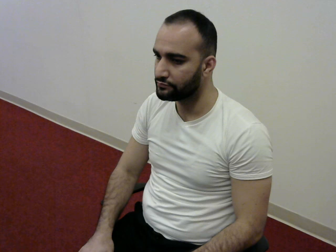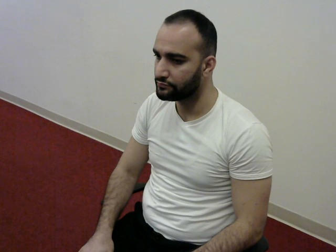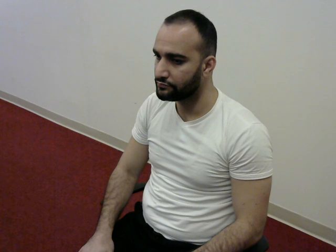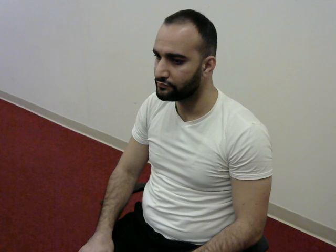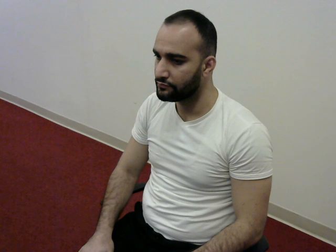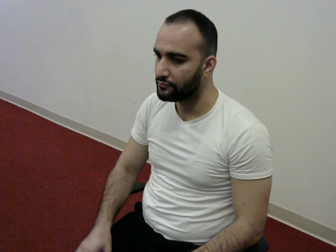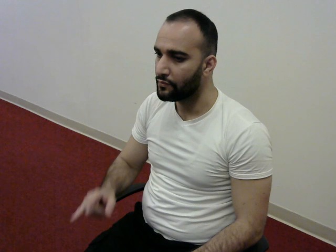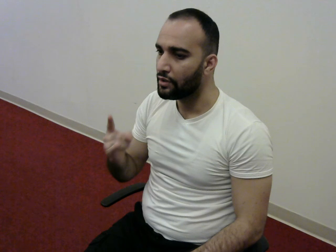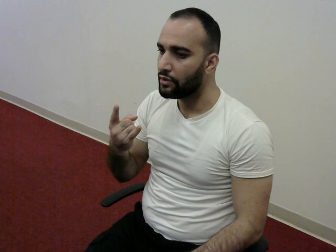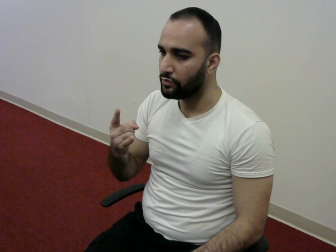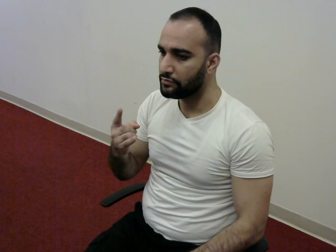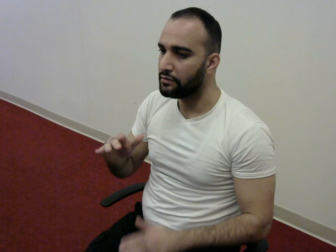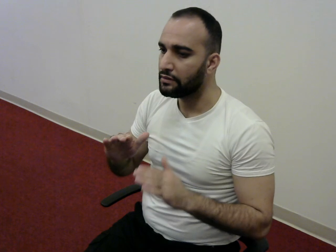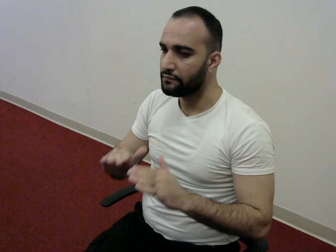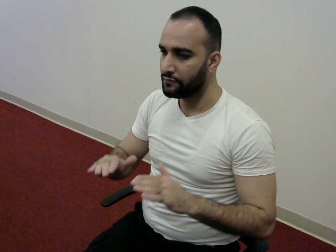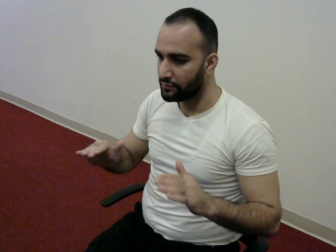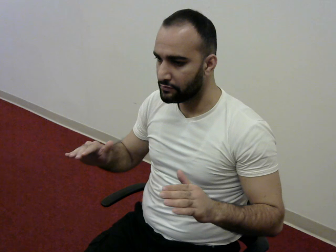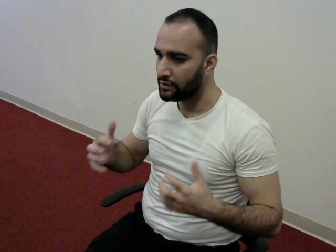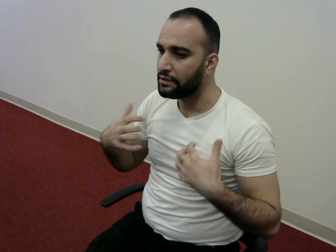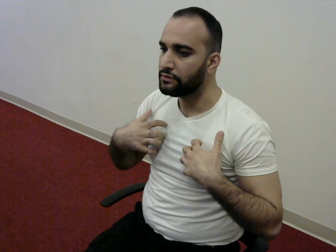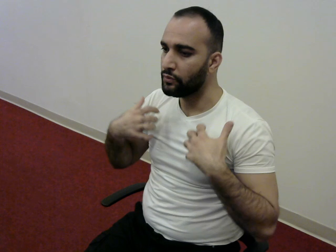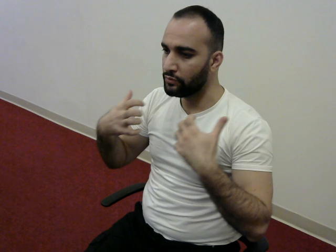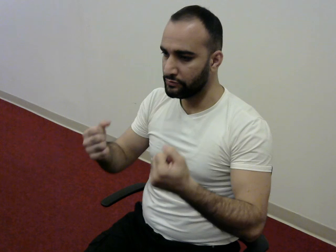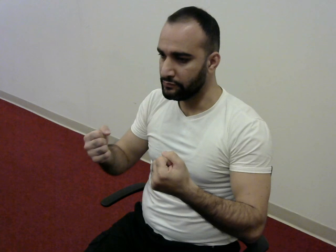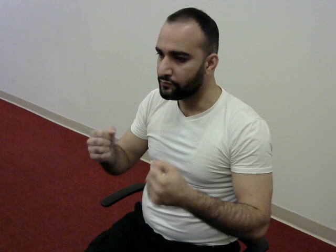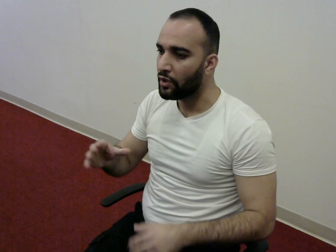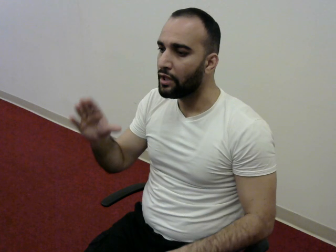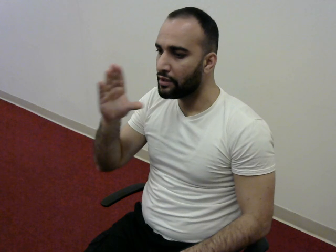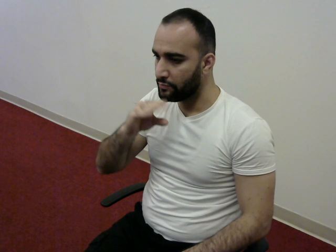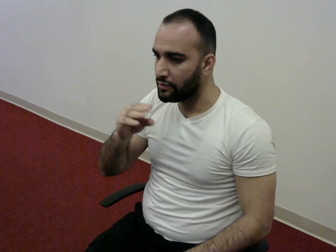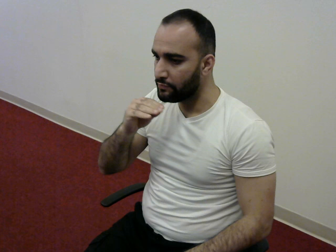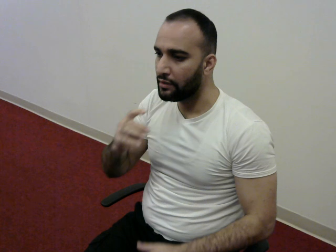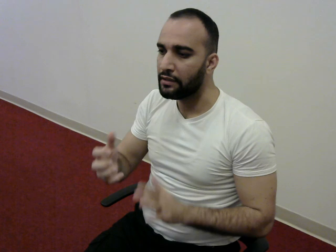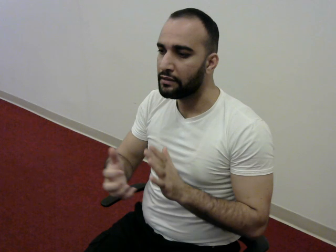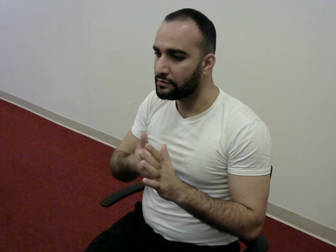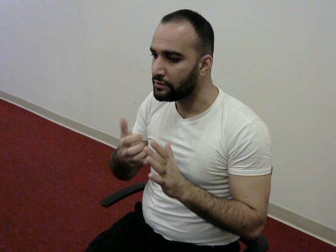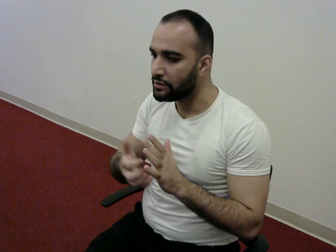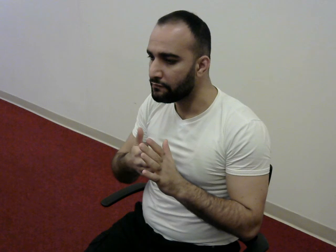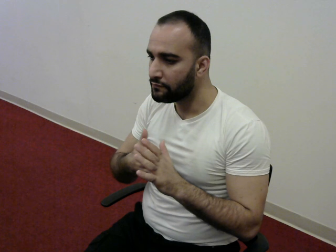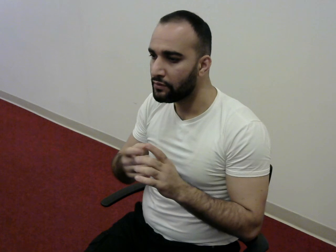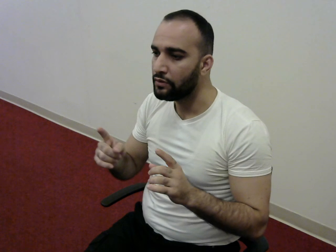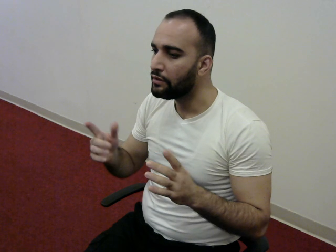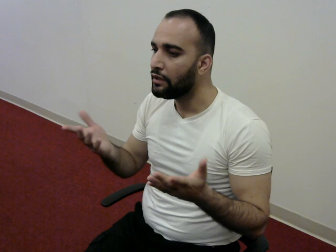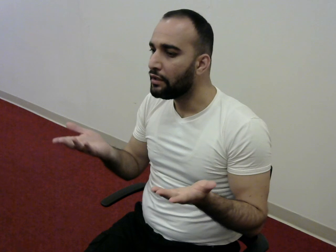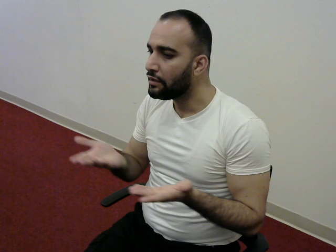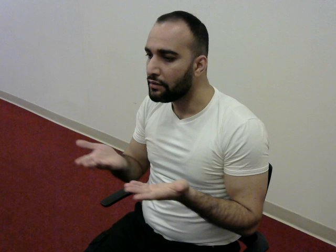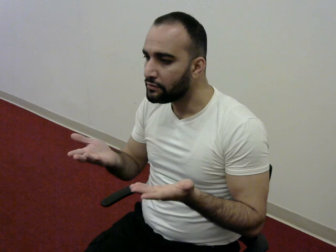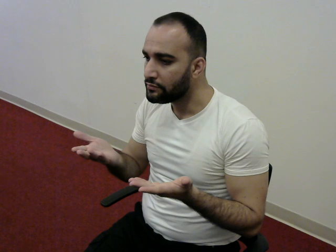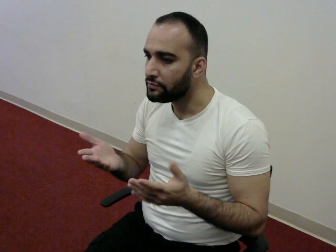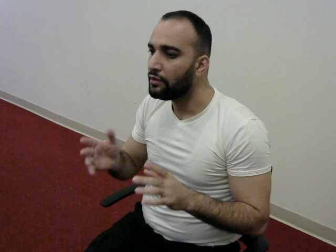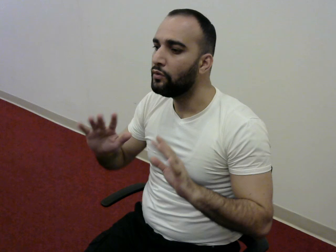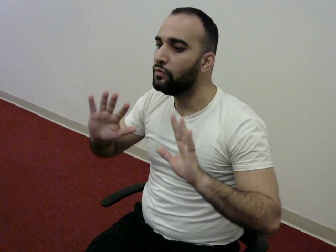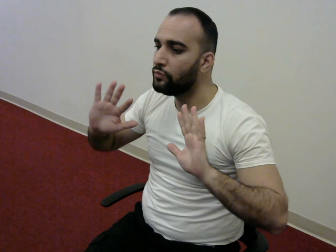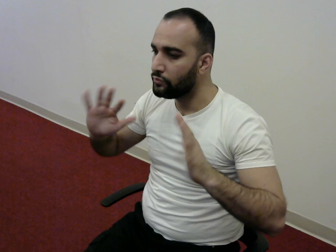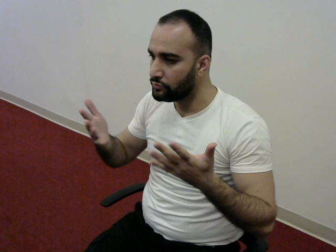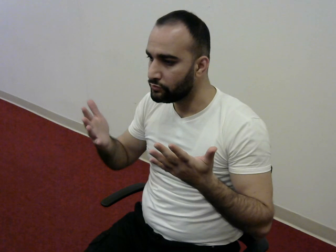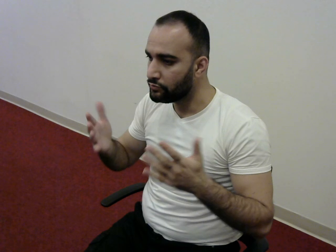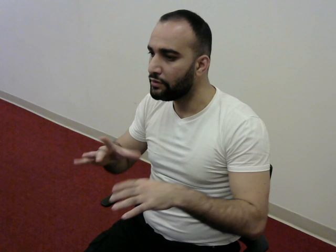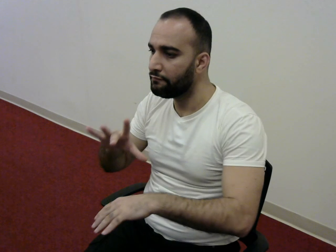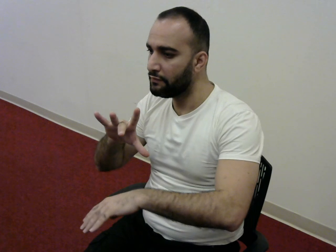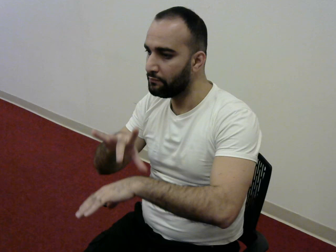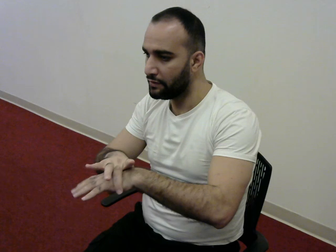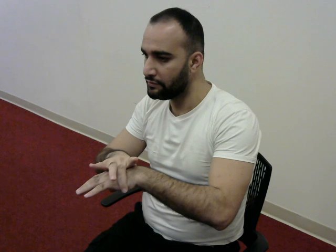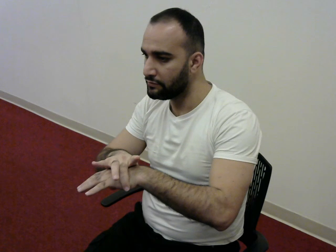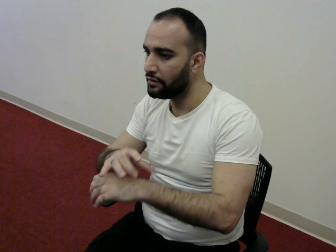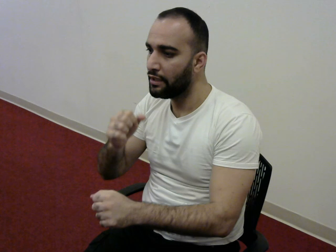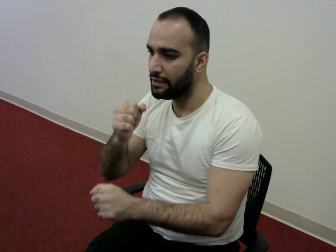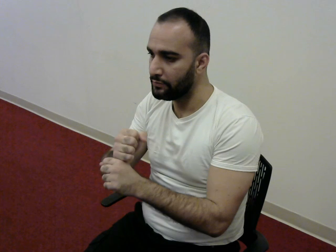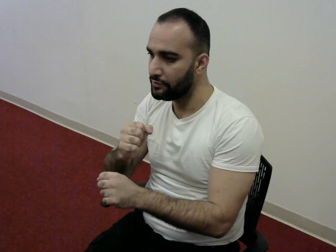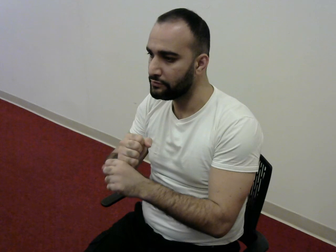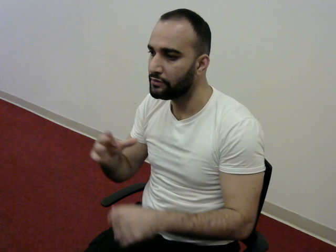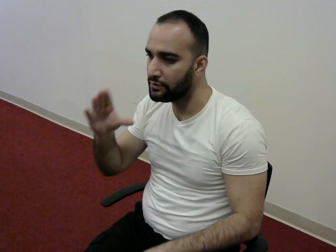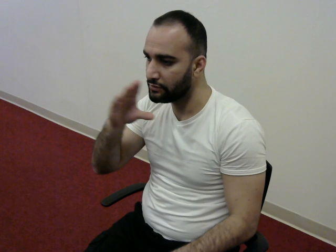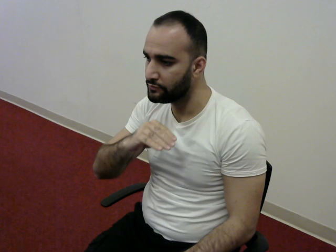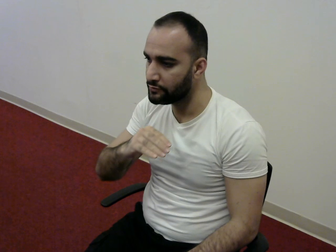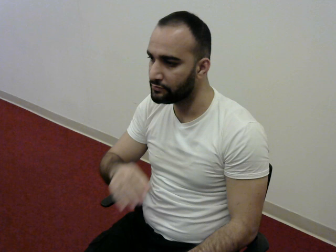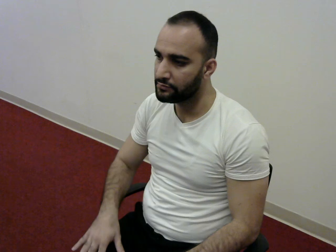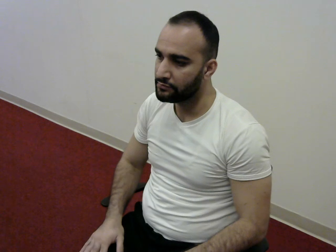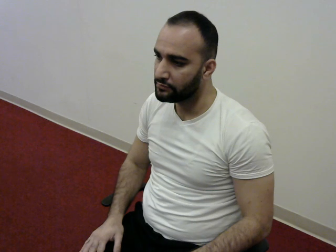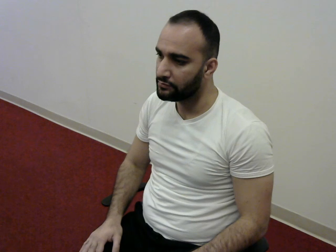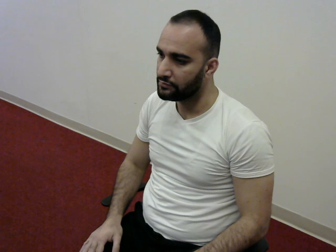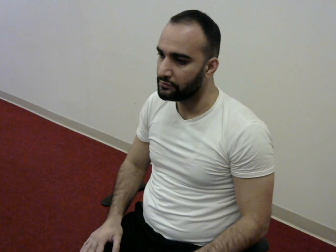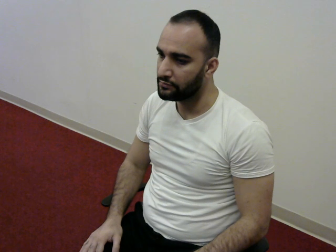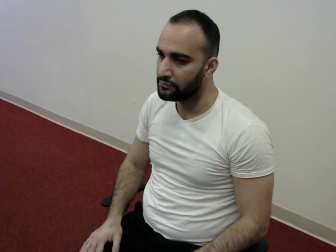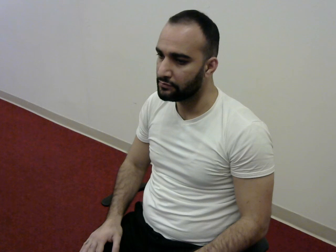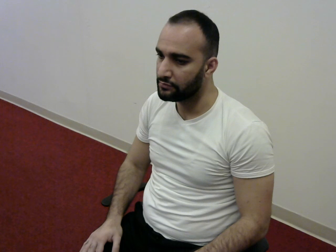Uşaqların sağlamlıq imkanlarının məhdudluğu hansı hallarda müəyyən edilir?